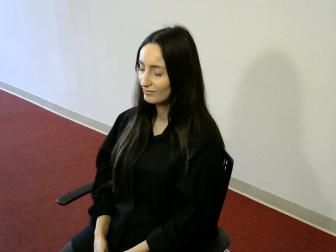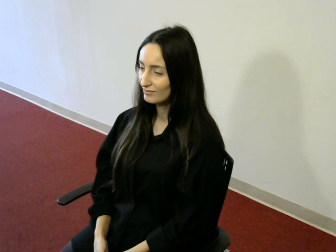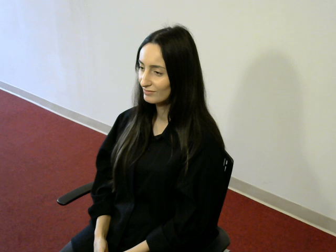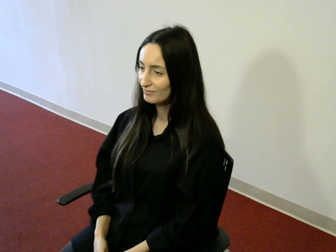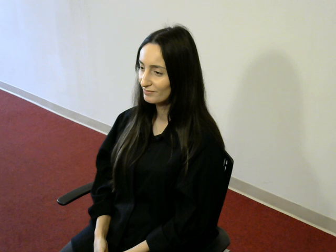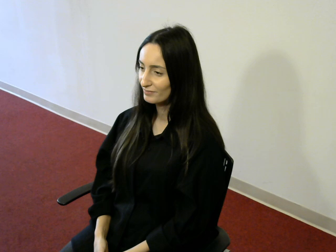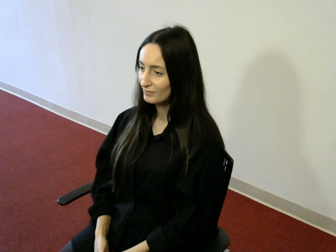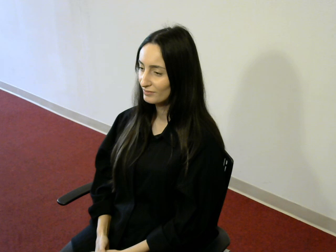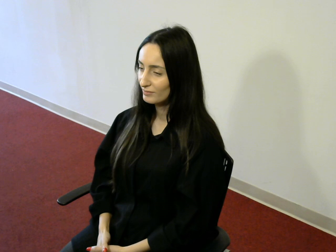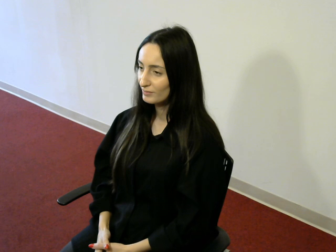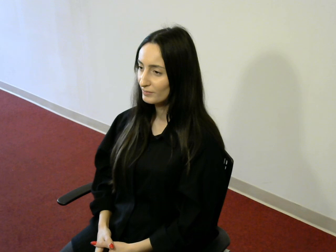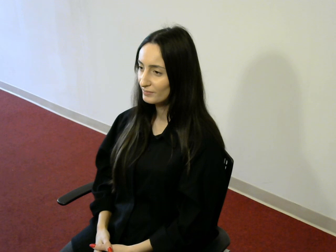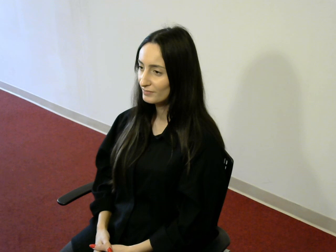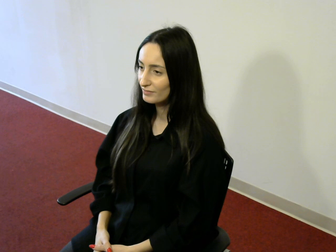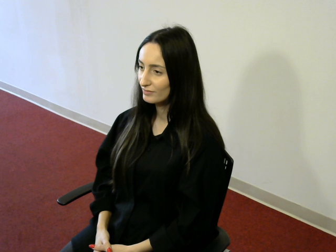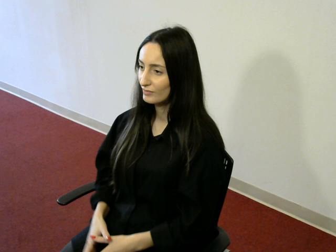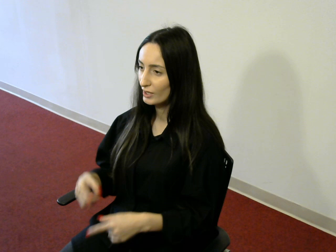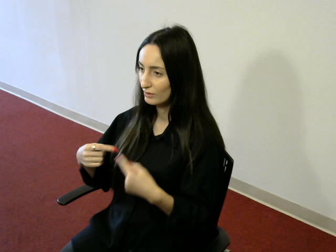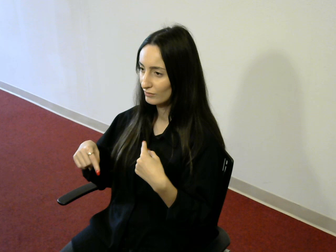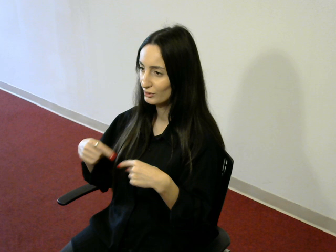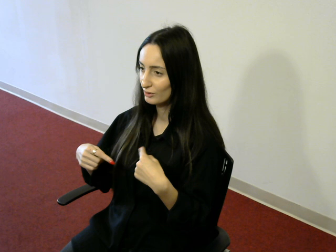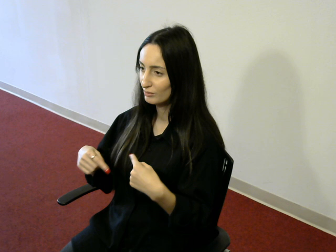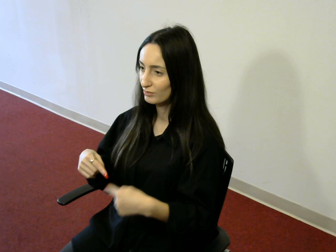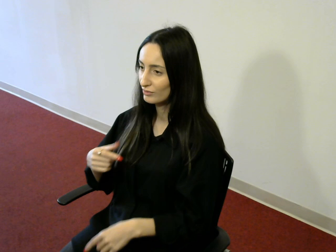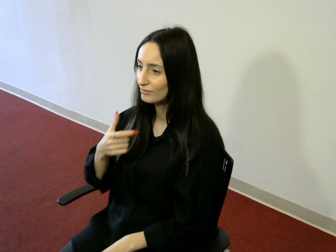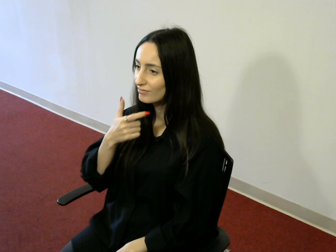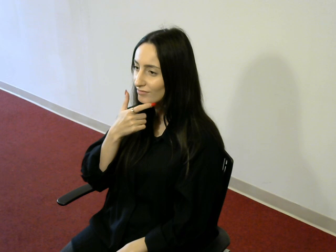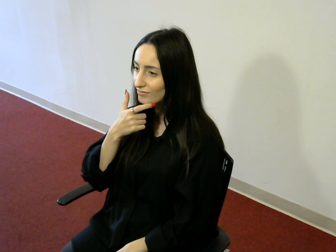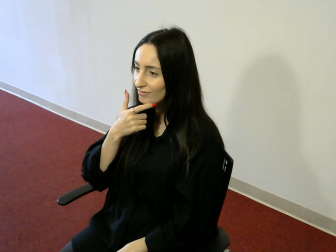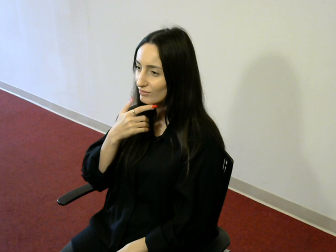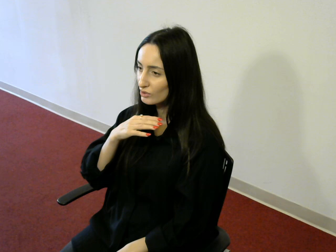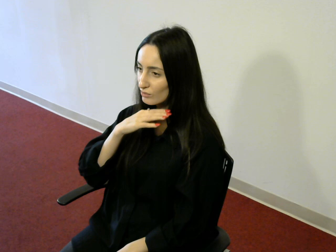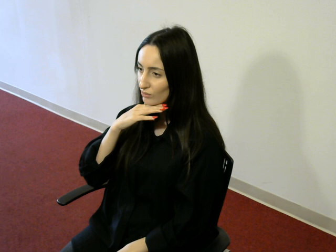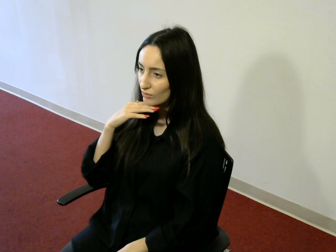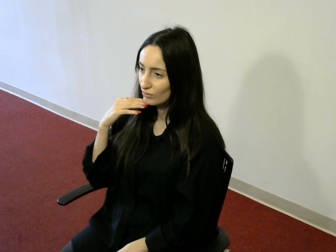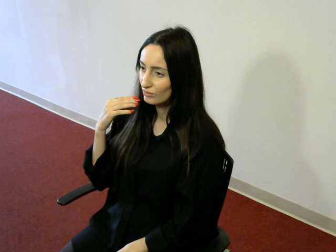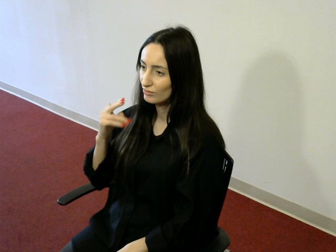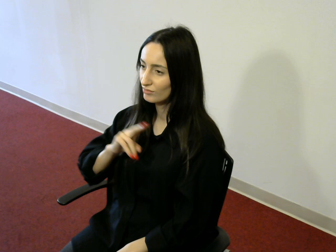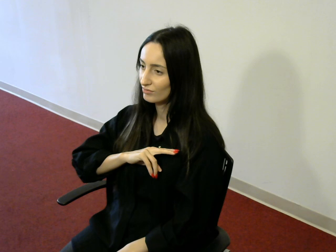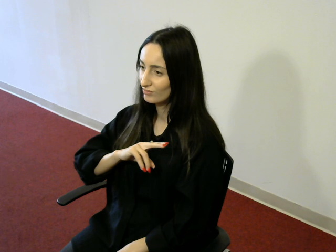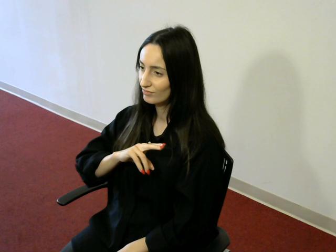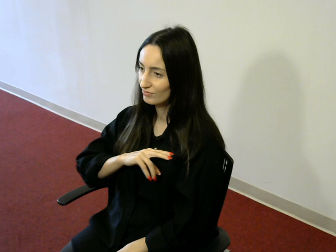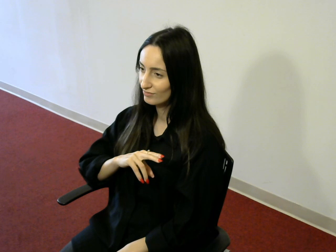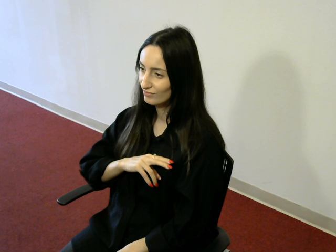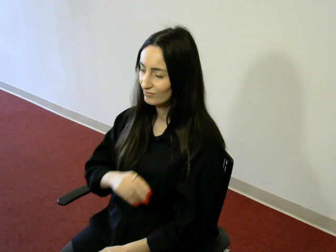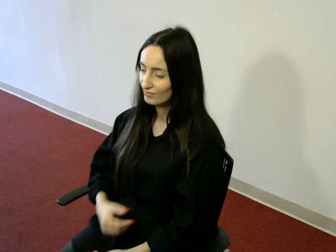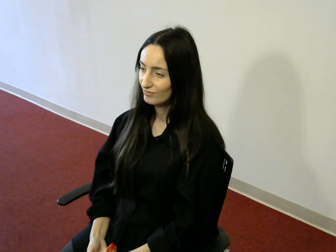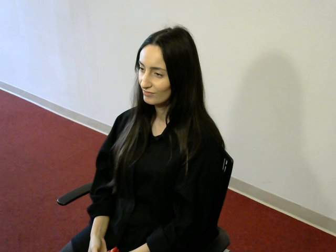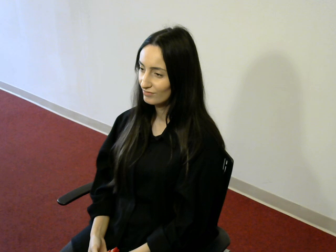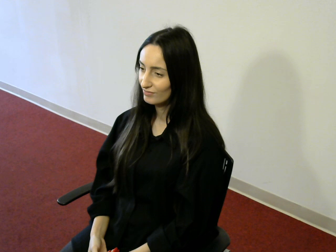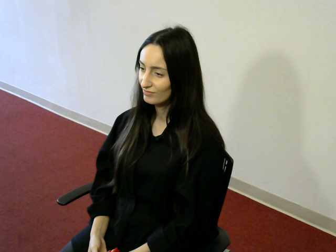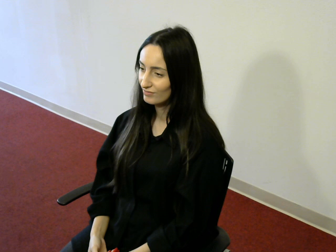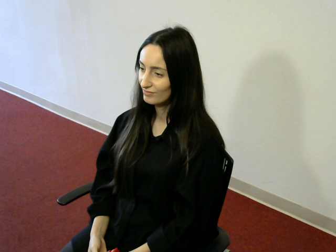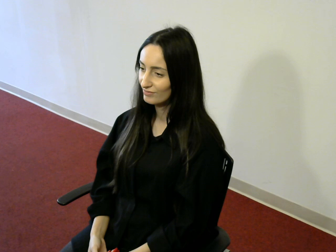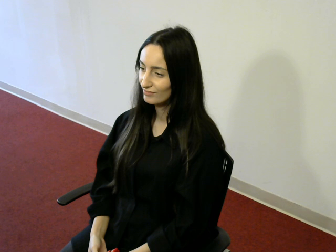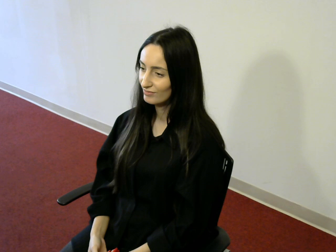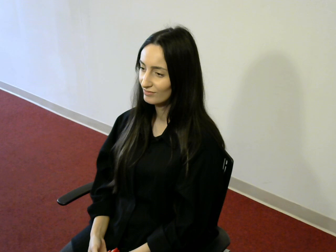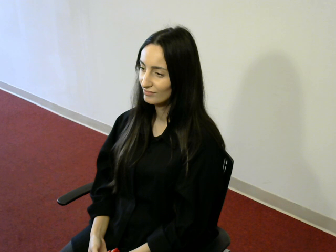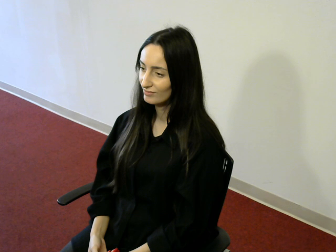Futbol izləməyi çox sevirəm